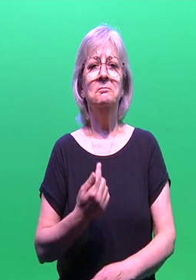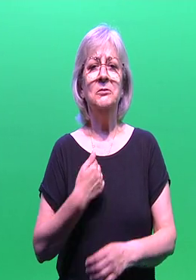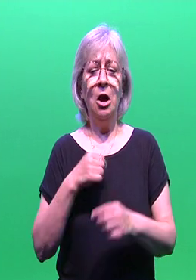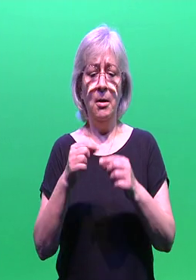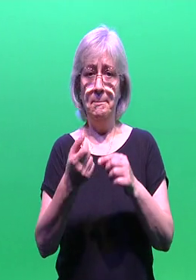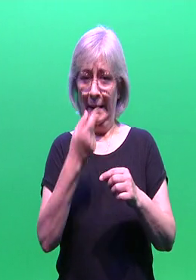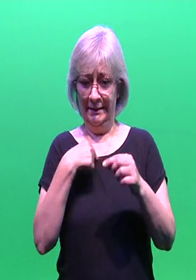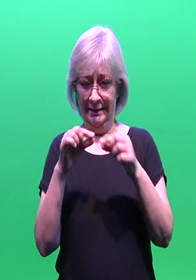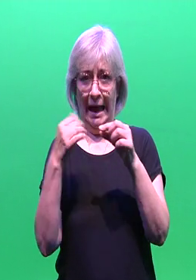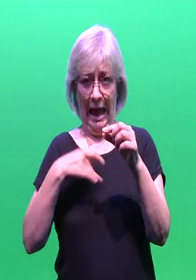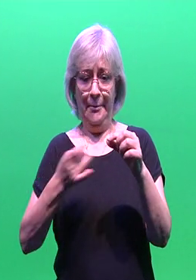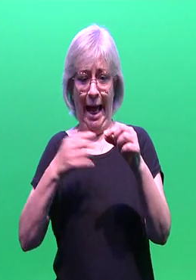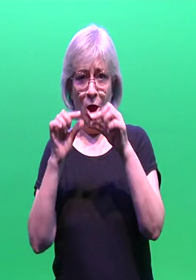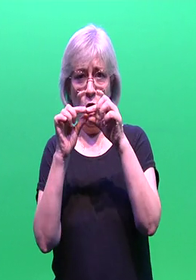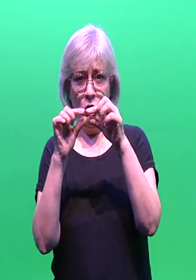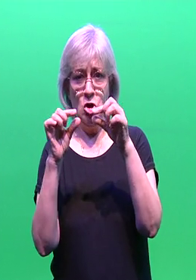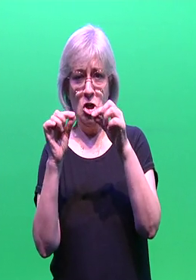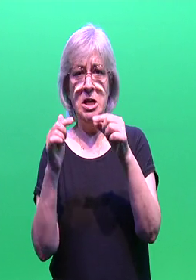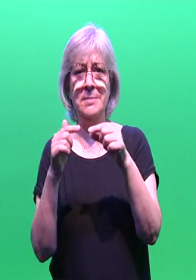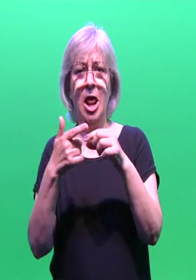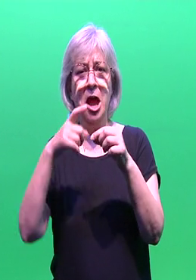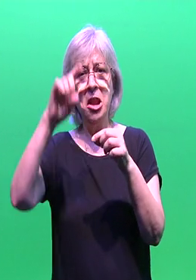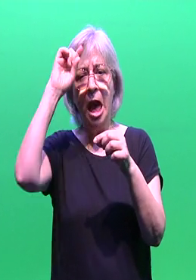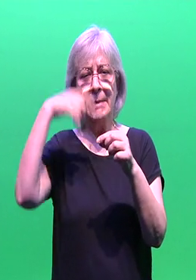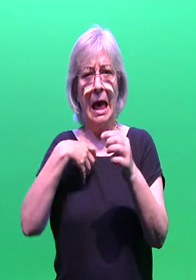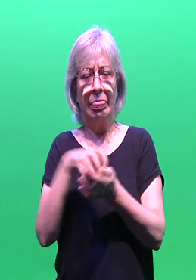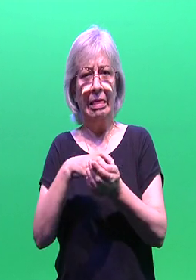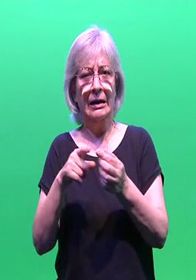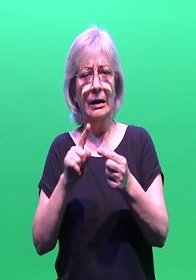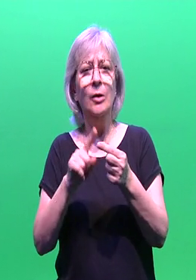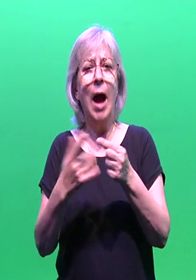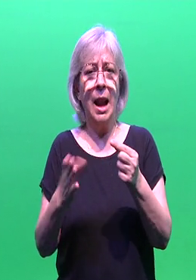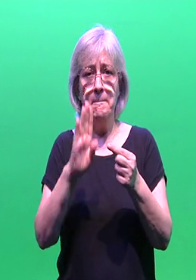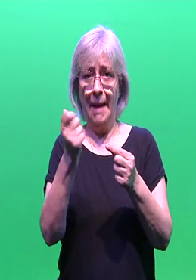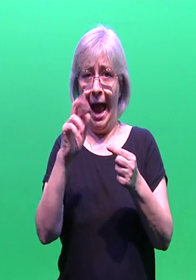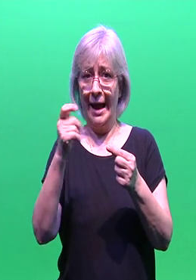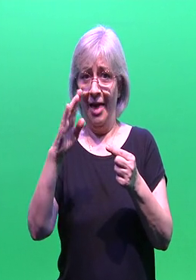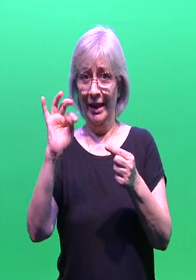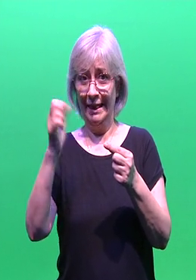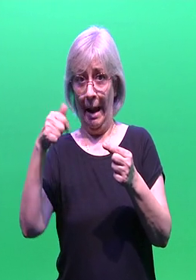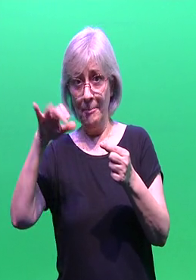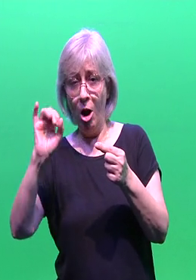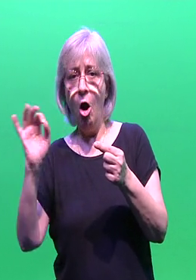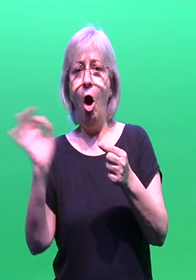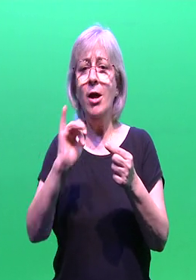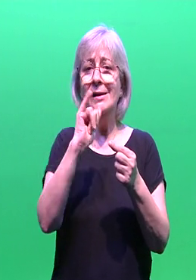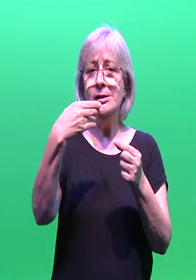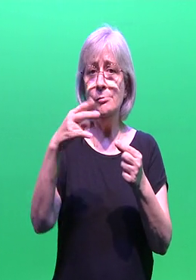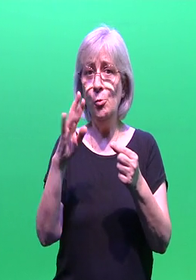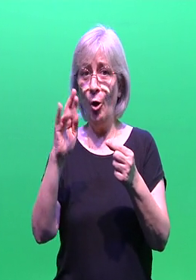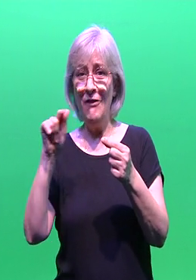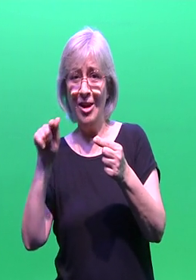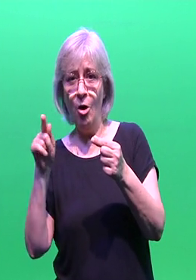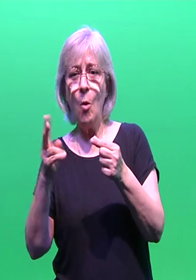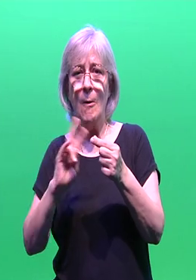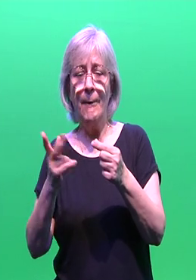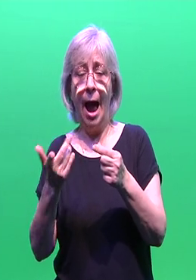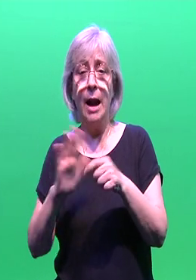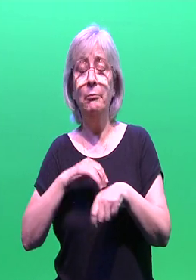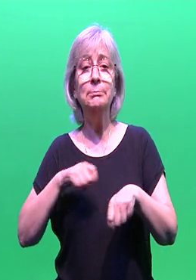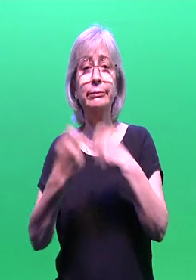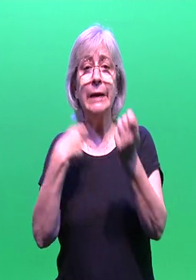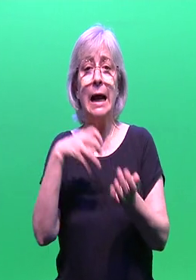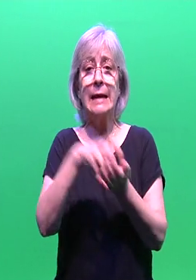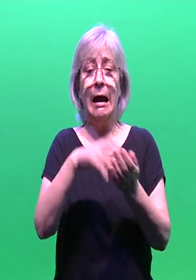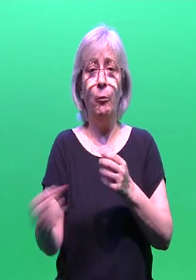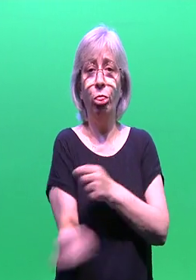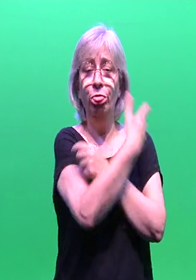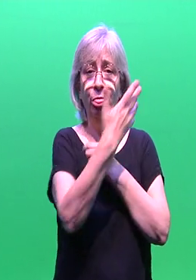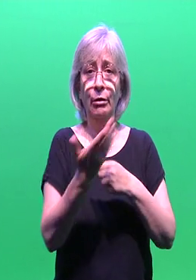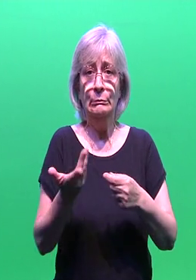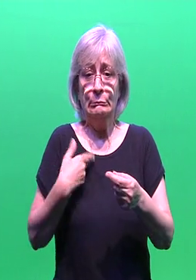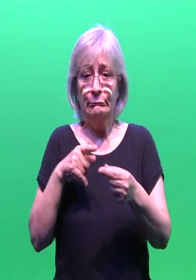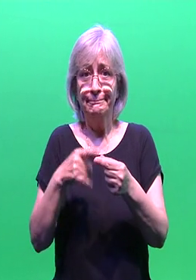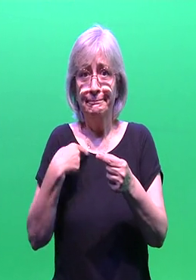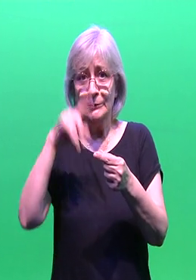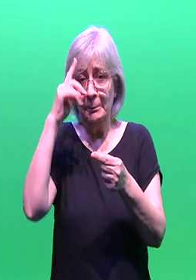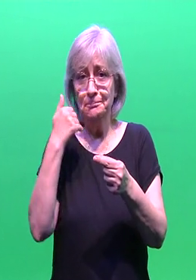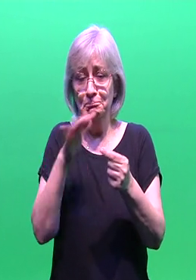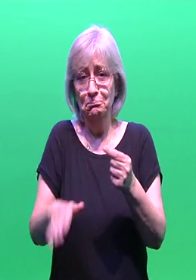M'he pres una pastilla blanca rectangular, però no estic segura del nom, no sé si és paracetamol o ibuprofèn, perquè he llençat la capsa, i ara estic preocupada perquè no sé quina és.